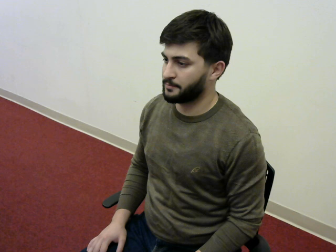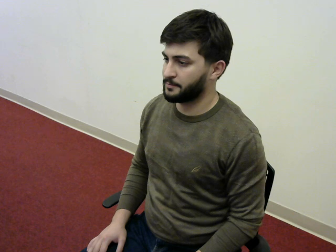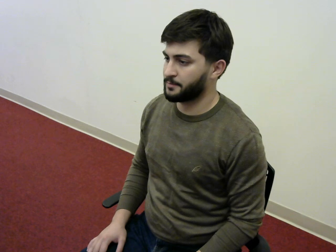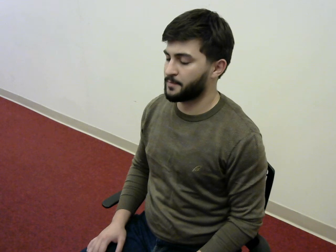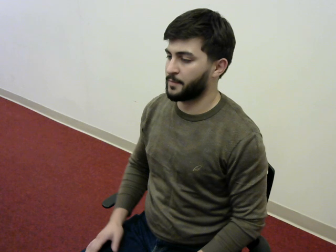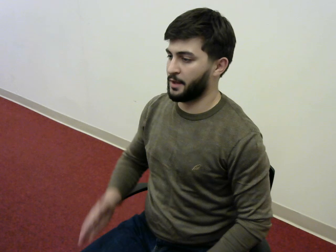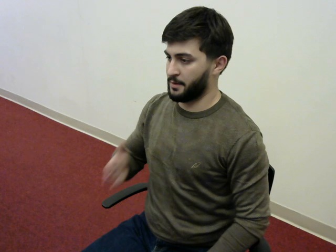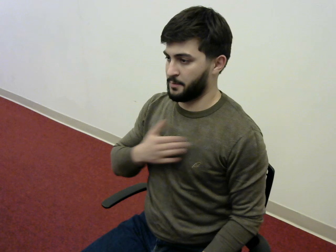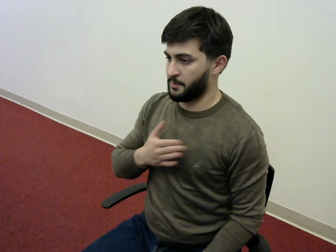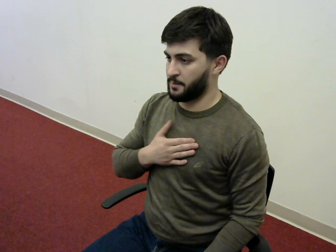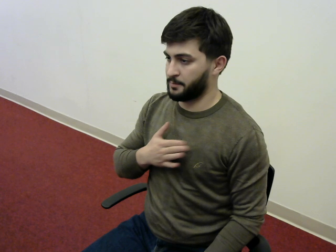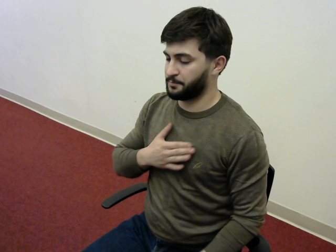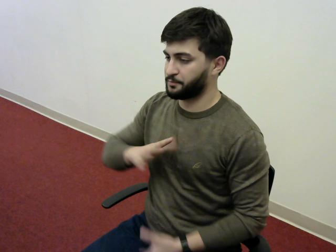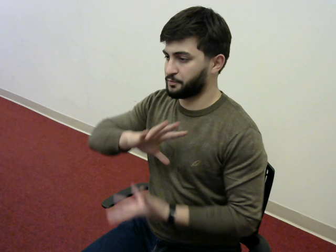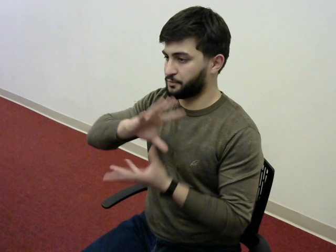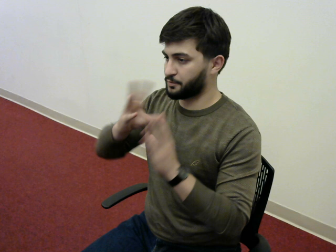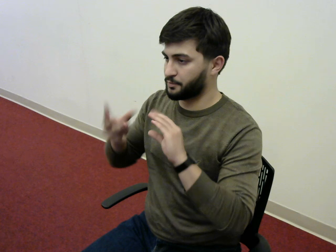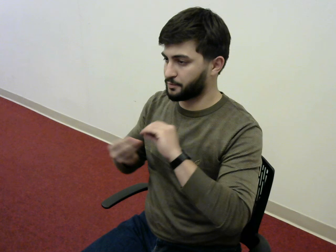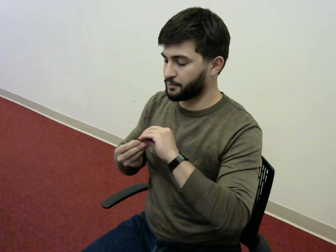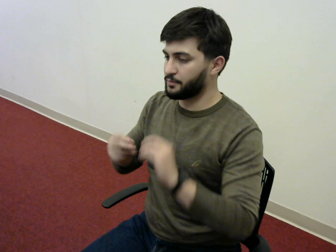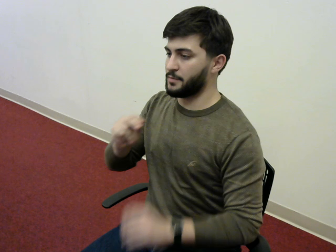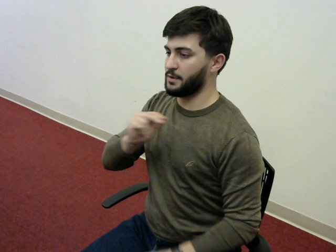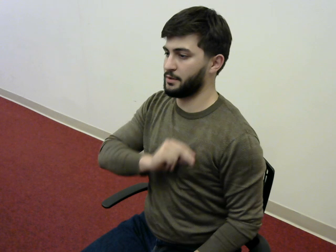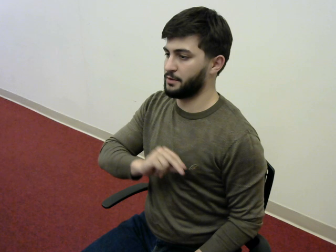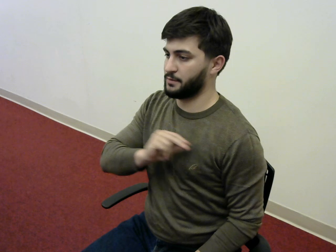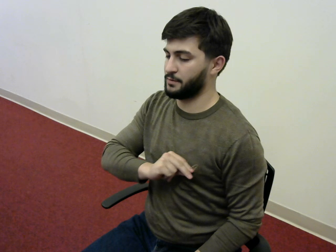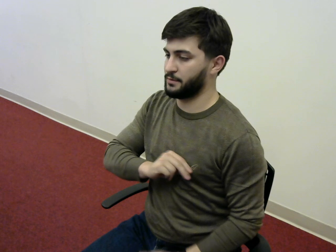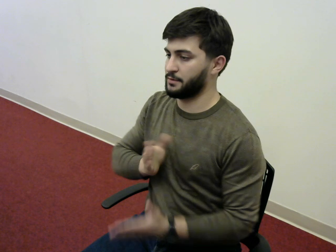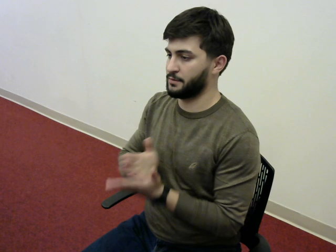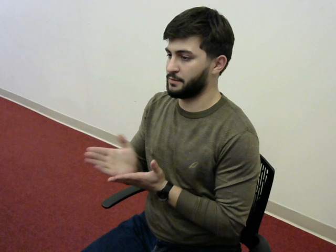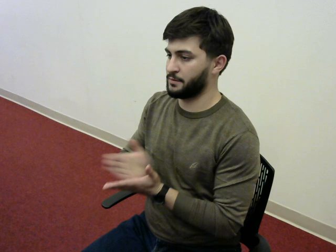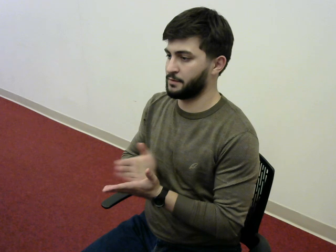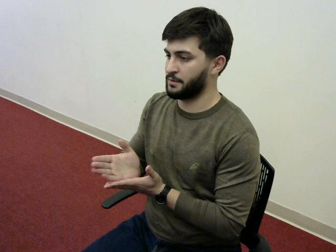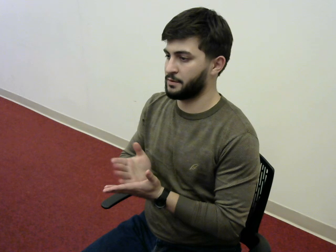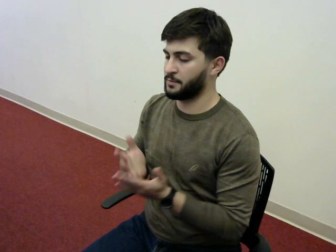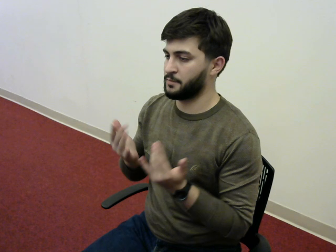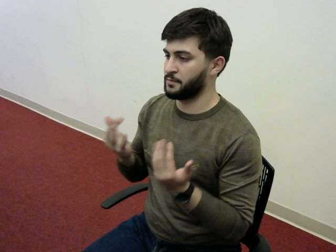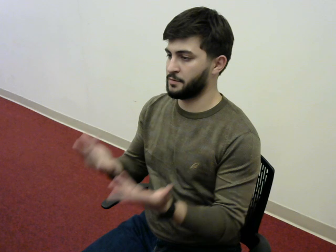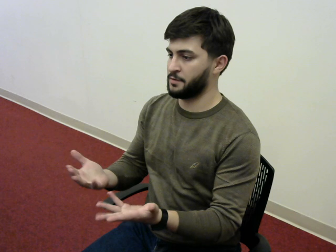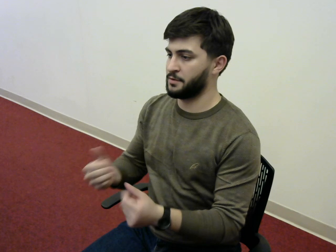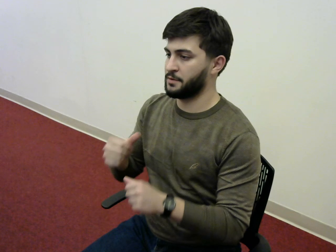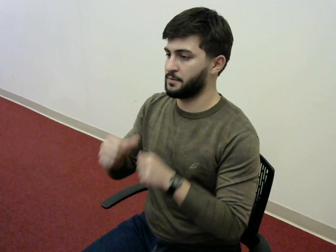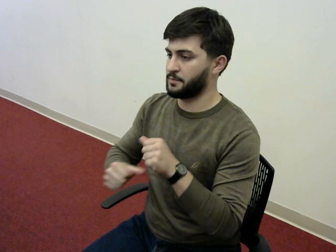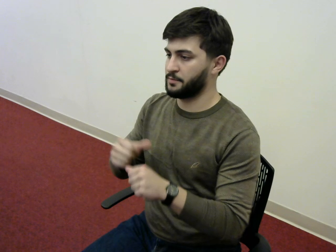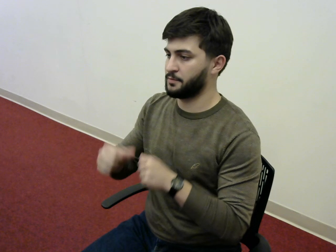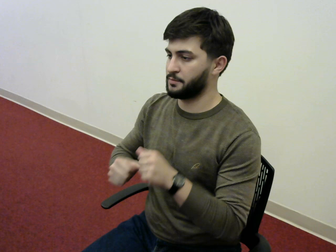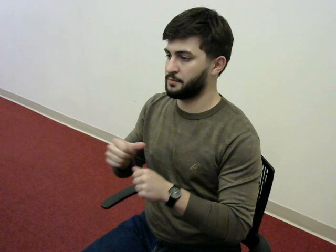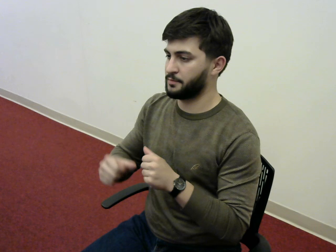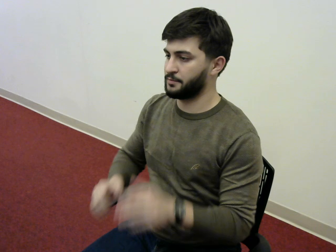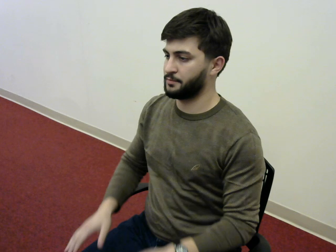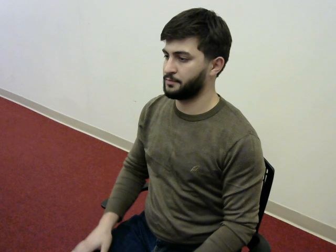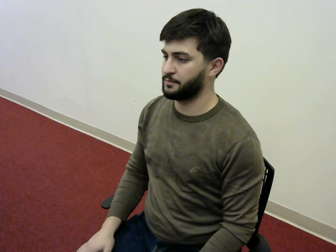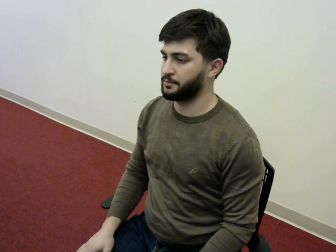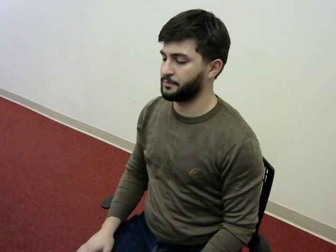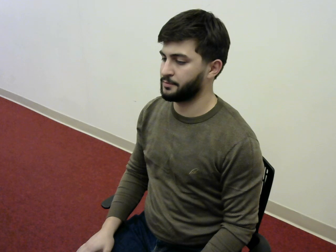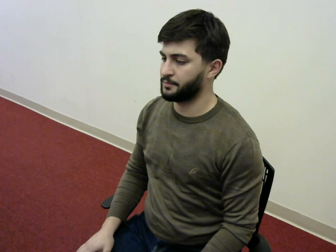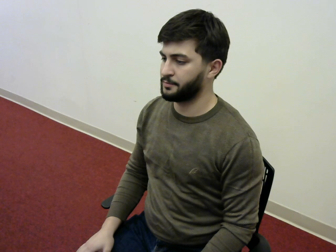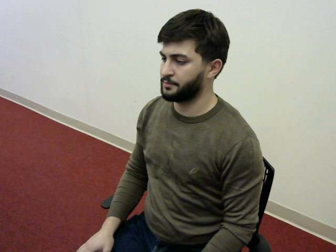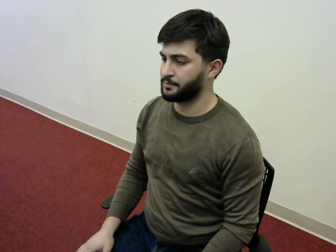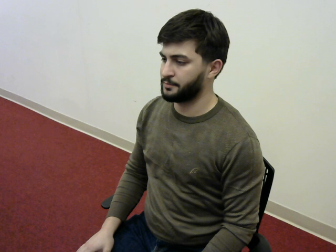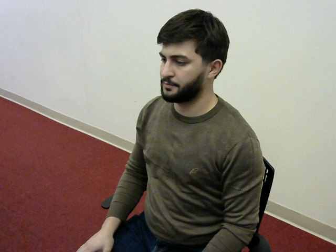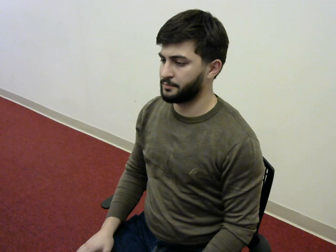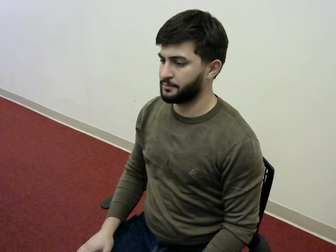Mənim ümumi iş stajım neçə ildir?